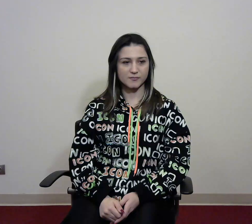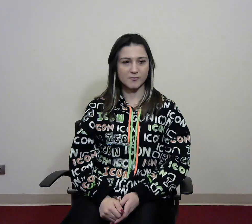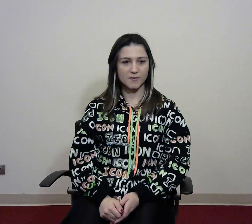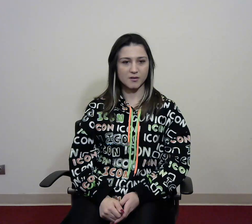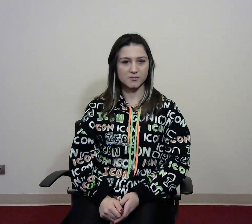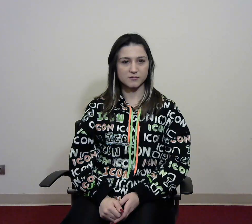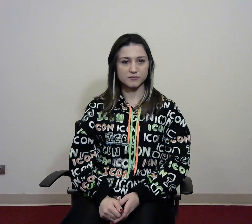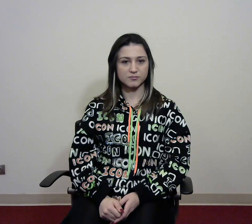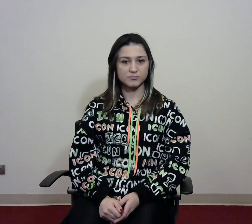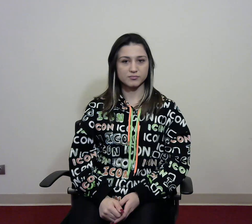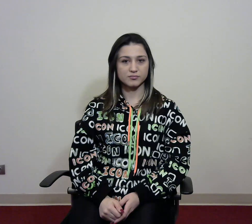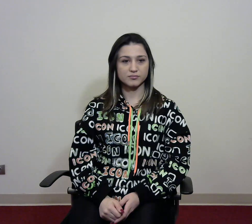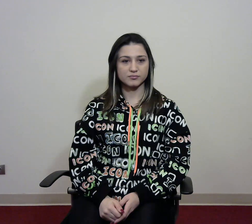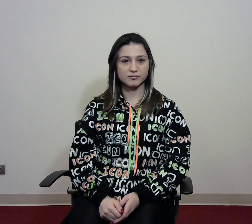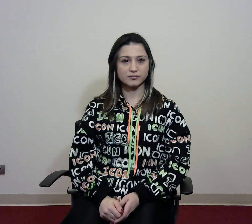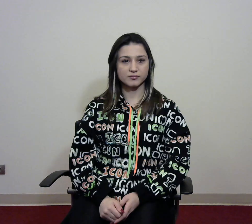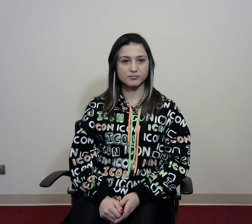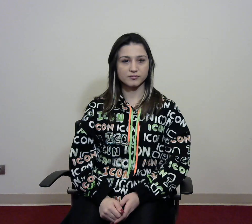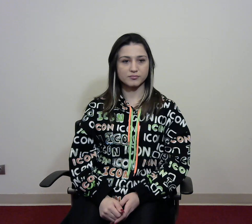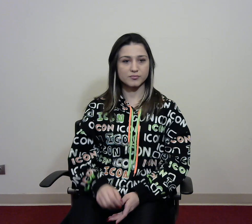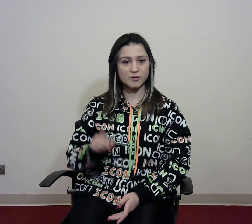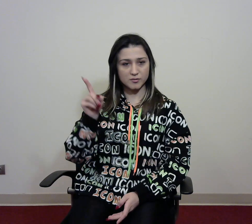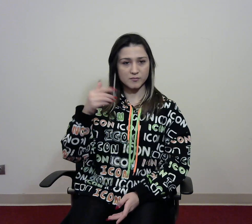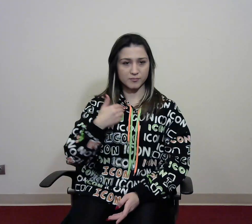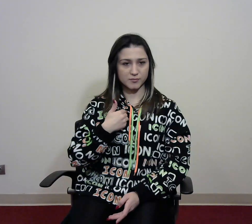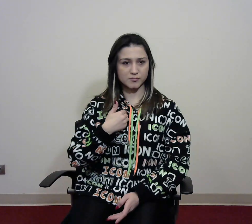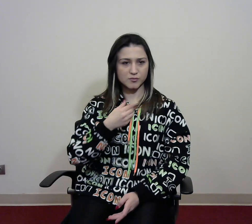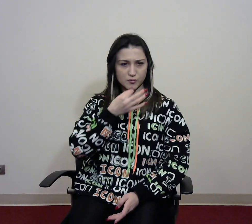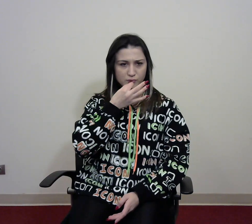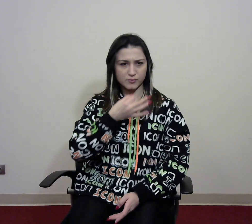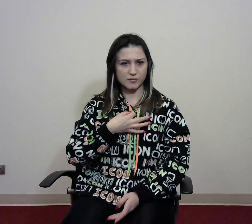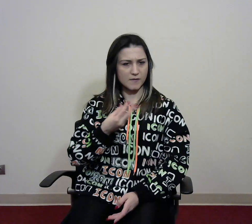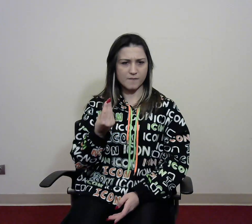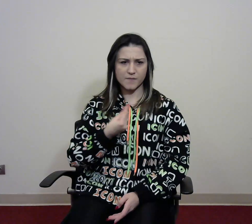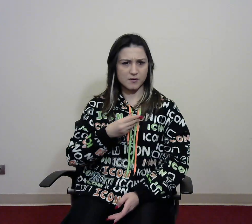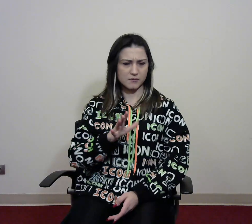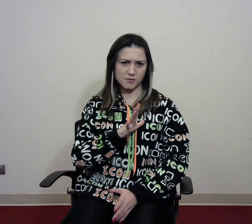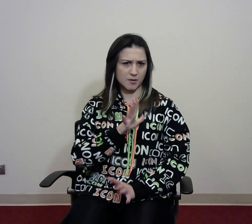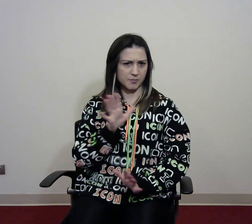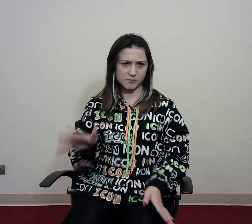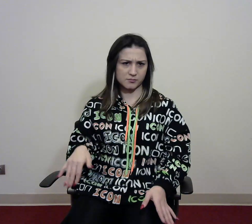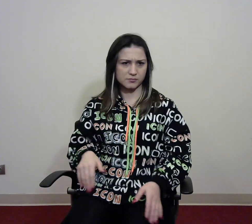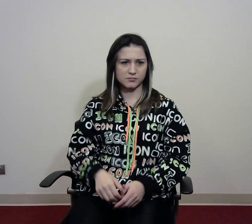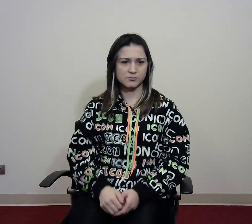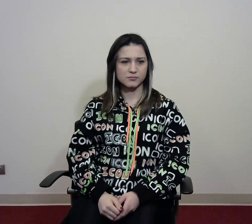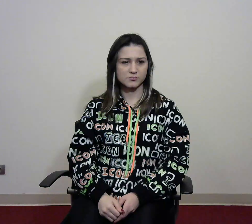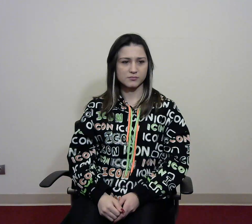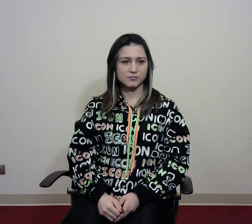O mənə cavab verməyib